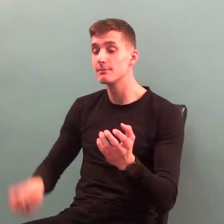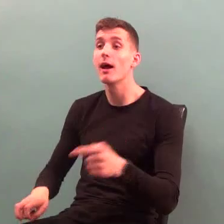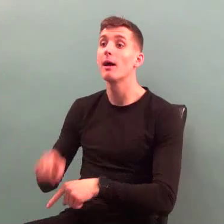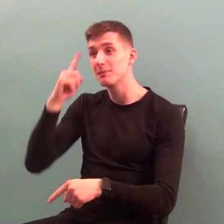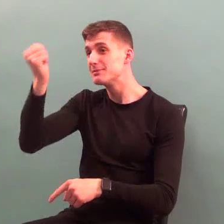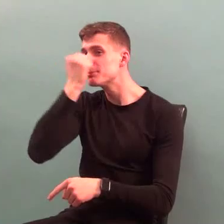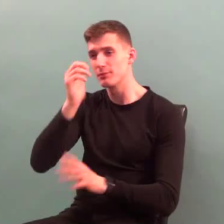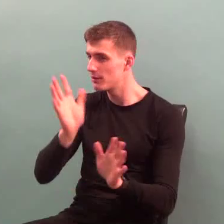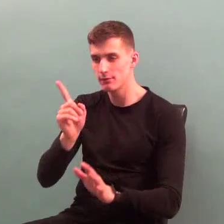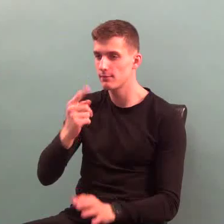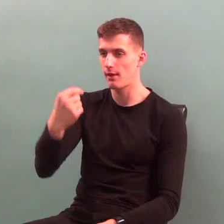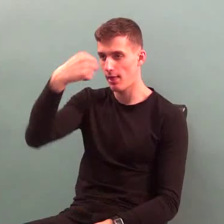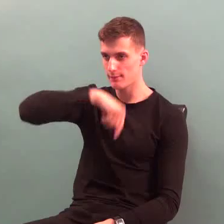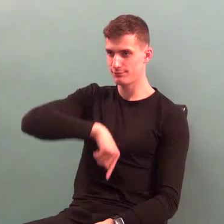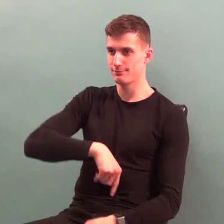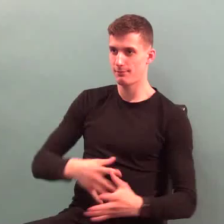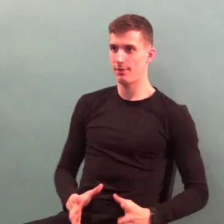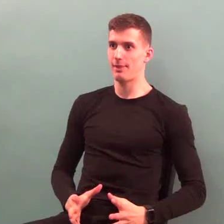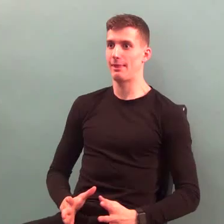Myślisz, że kula uderzyła kota w nos? Nie. Ona wpadła mu do brzucha.